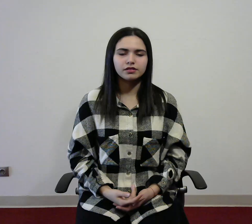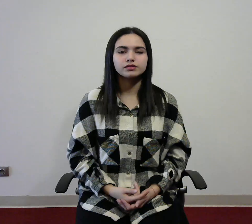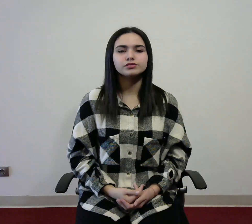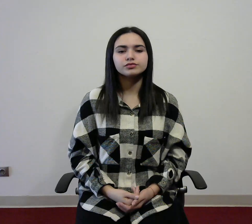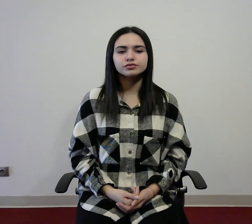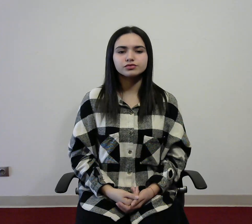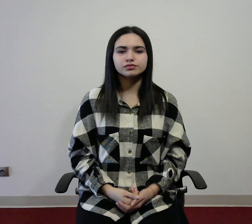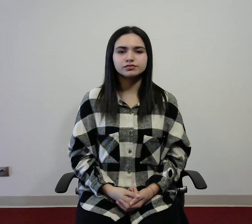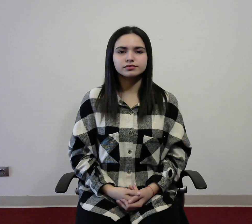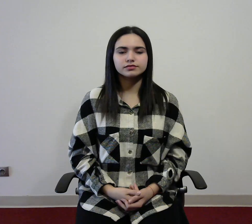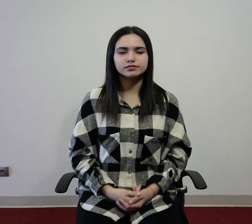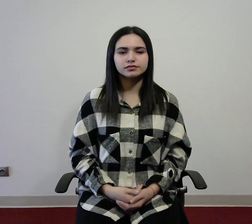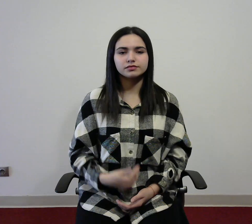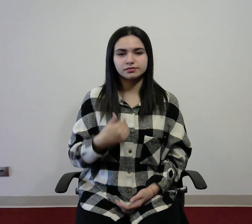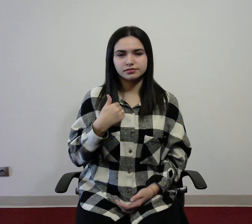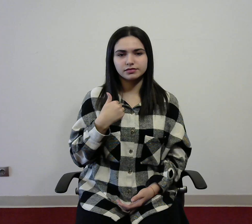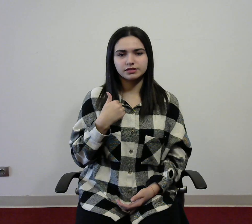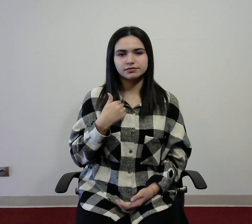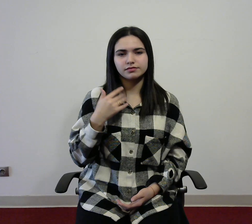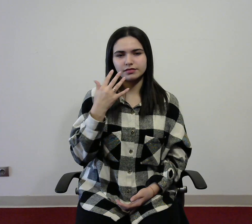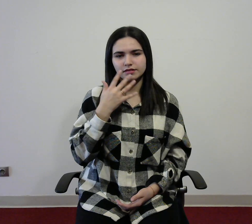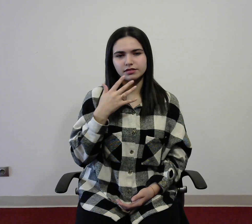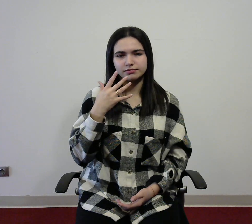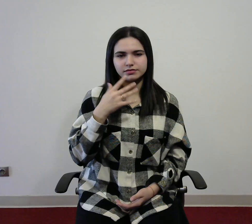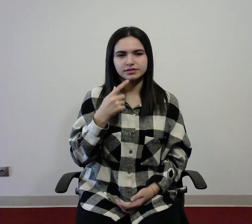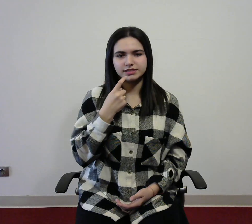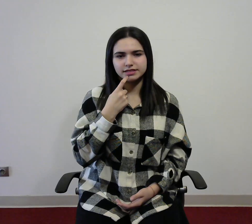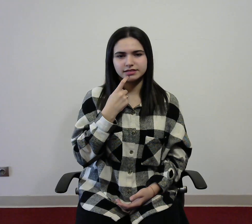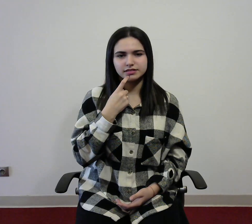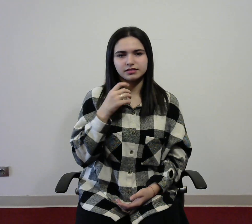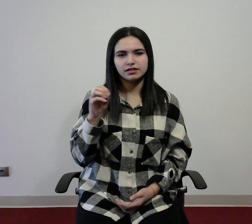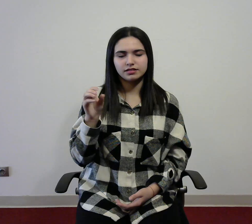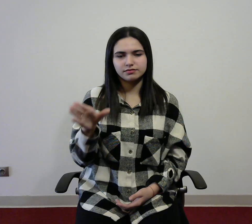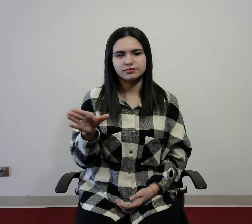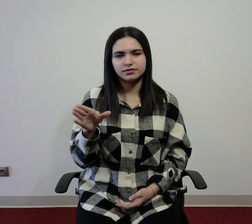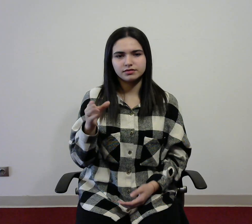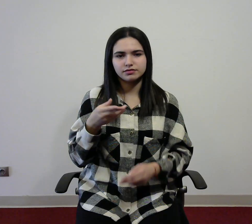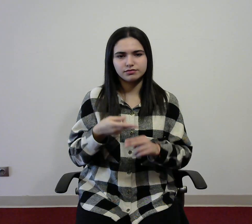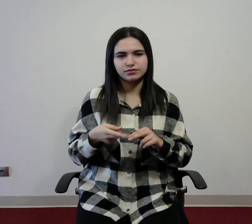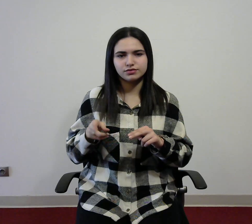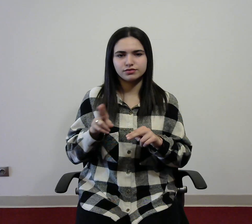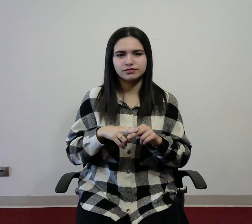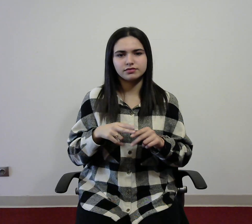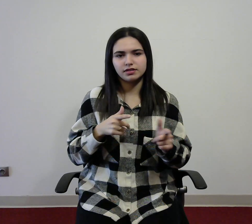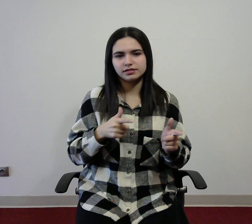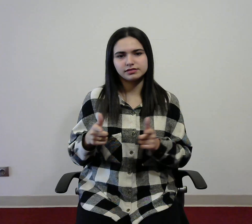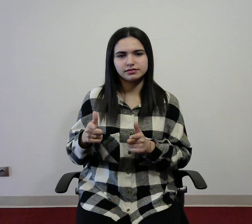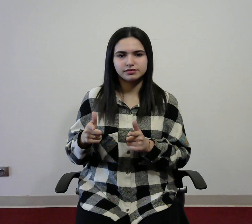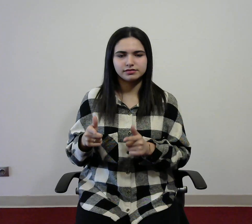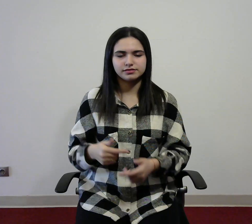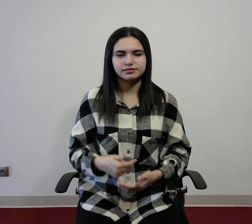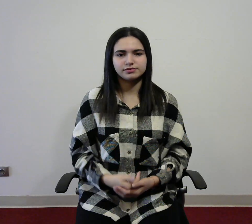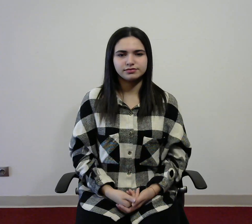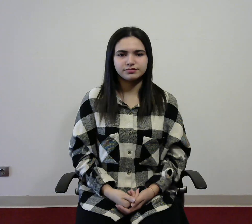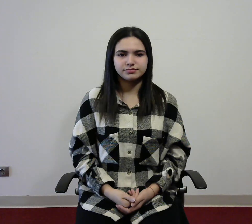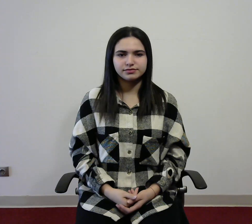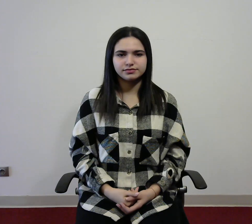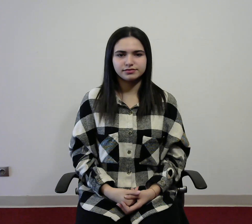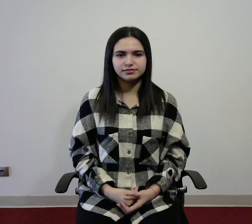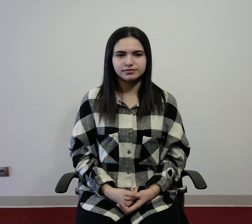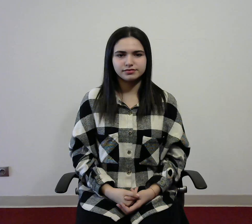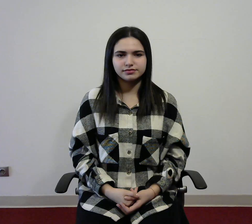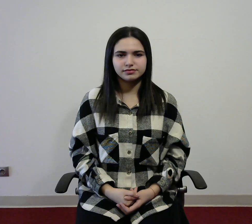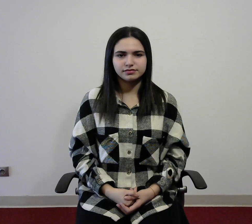Mən xarici dil diplom üçün hazırlaşıram